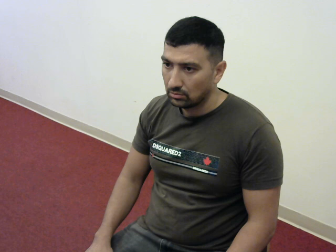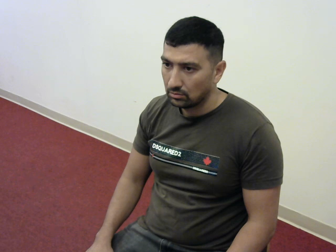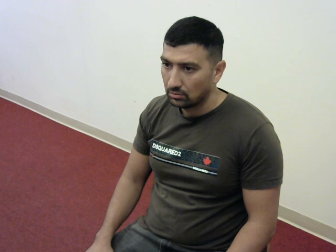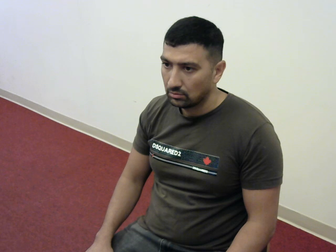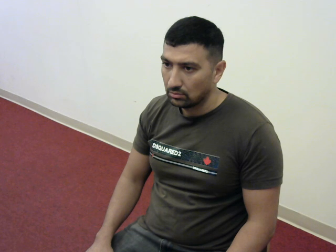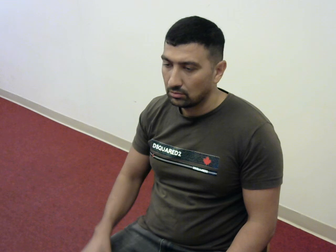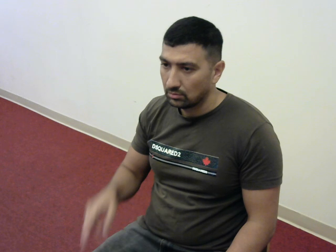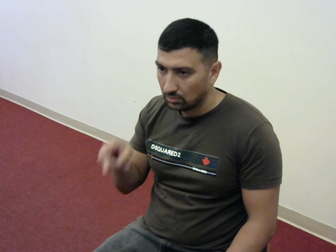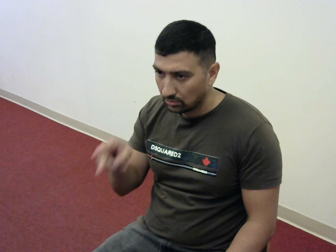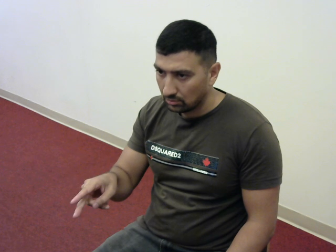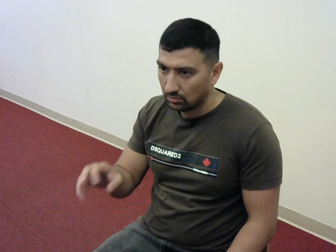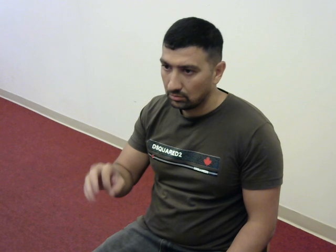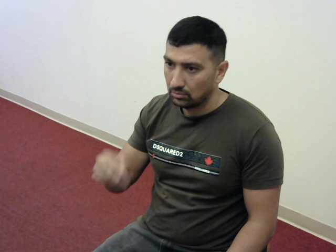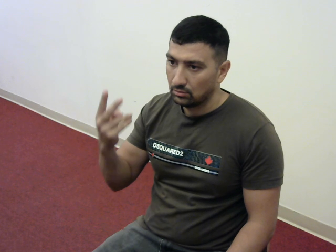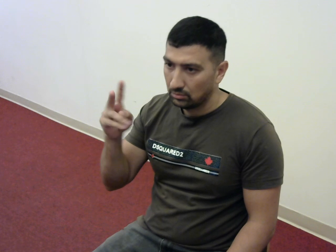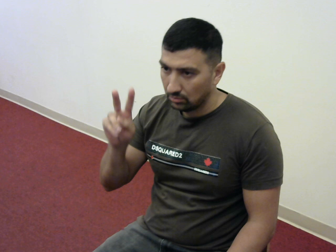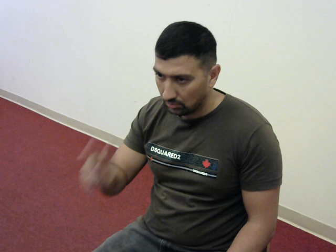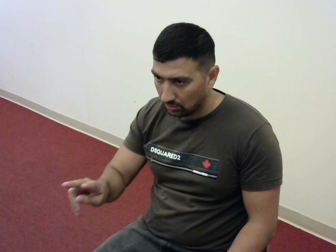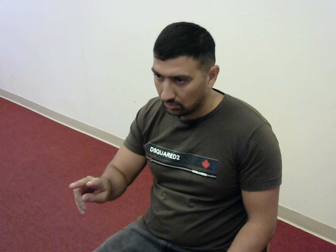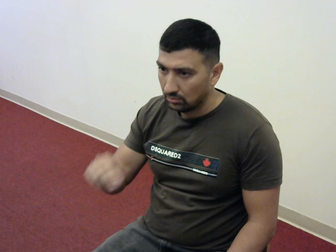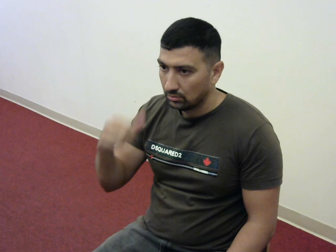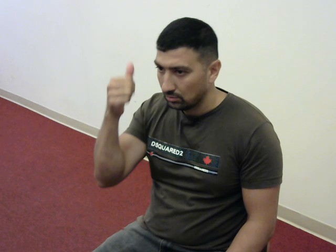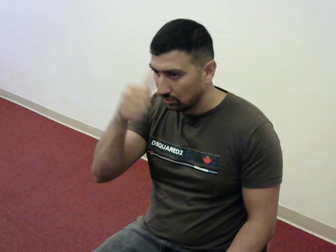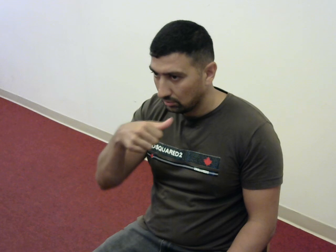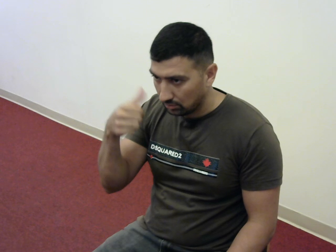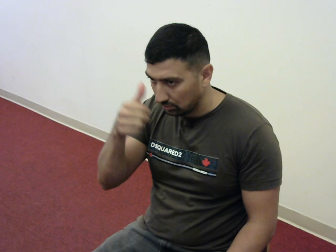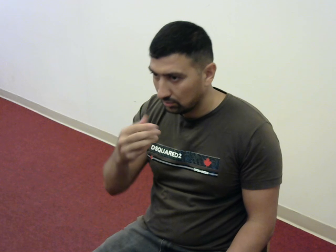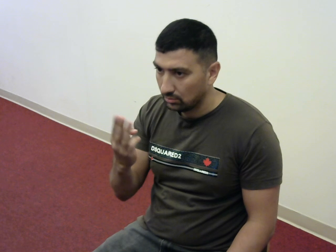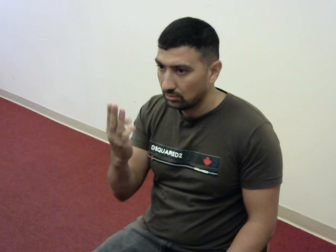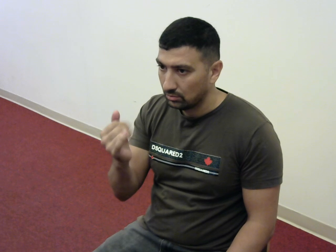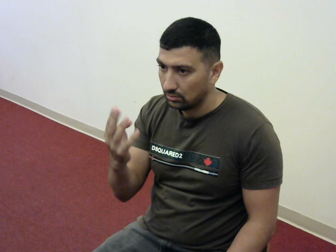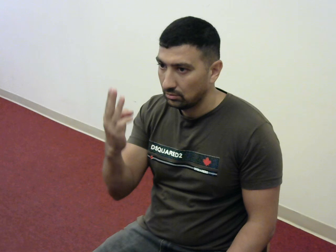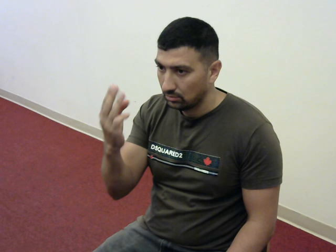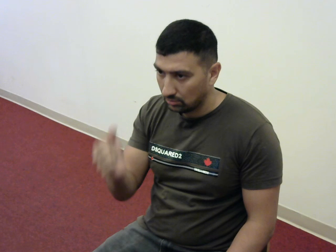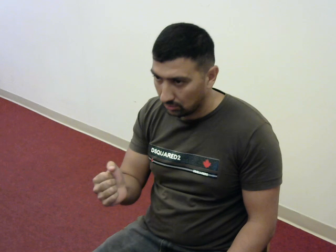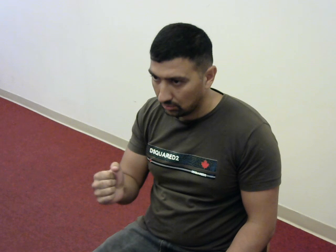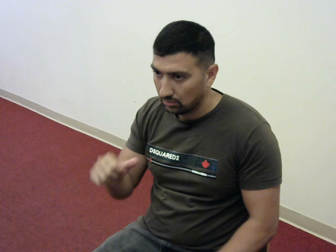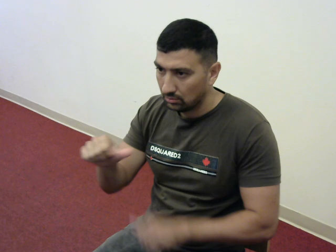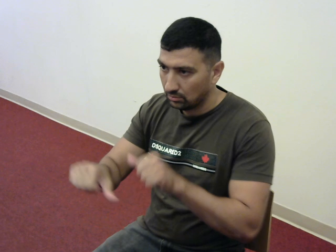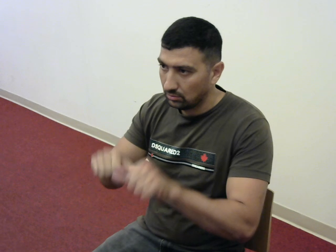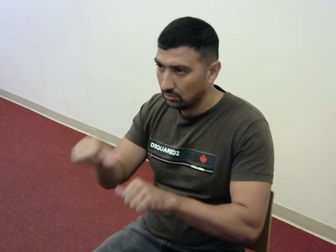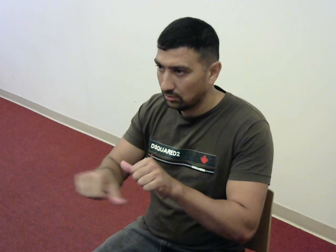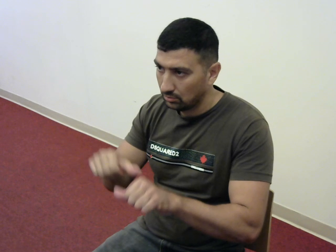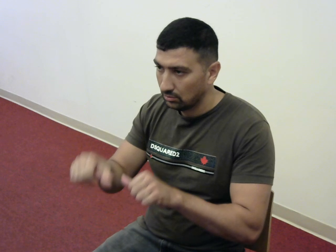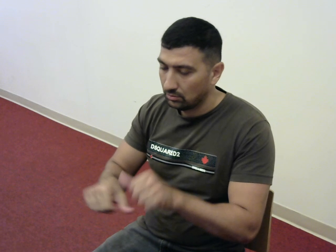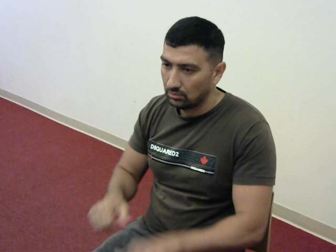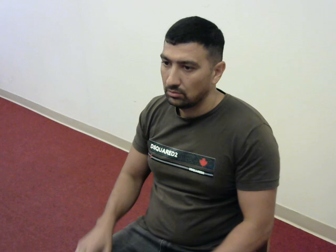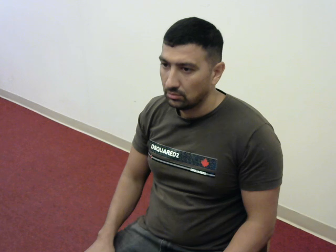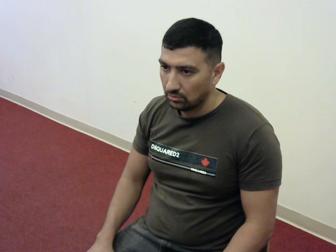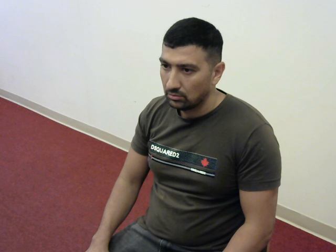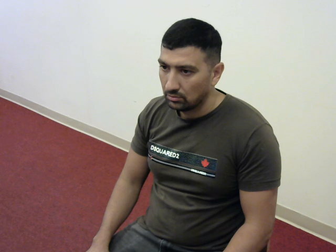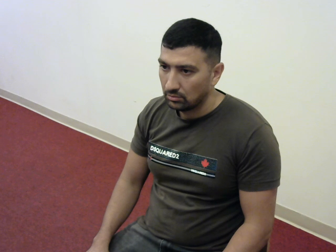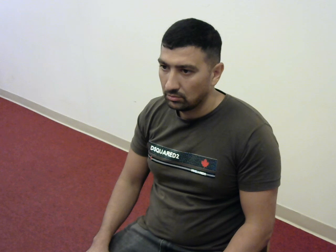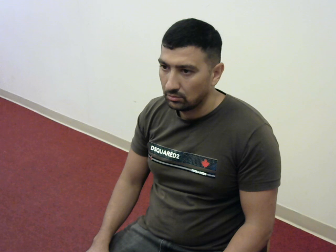2022-ci il Şuşa ilidir